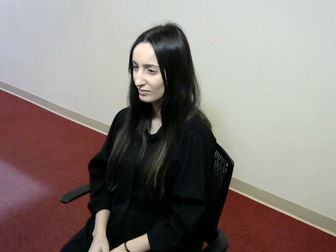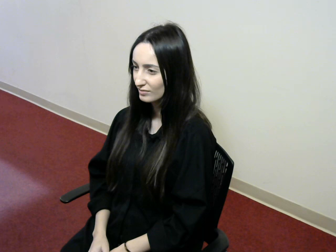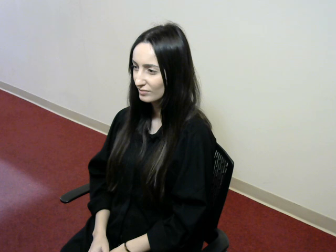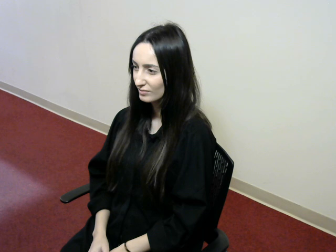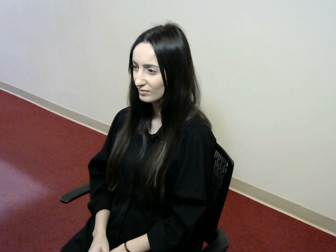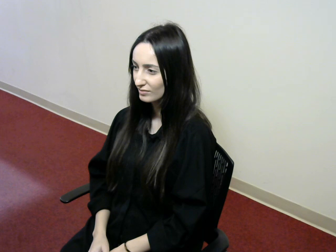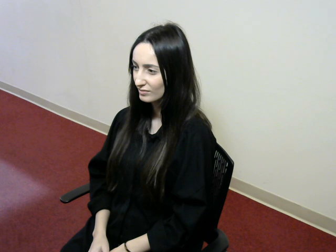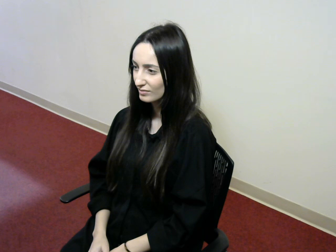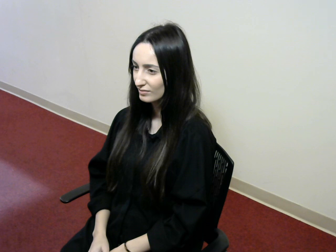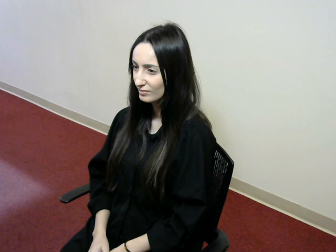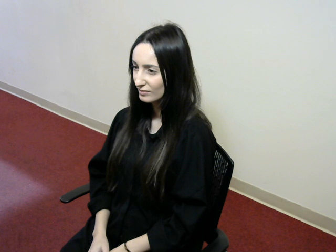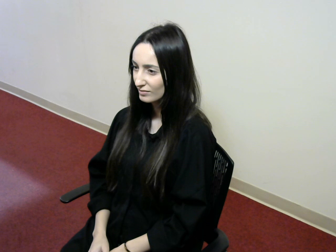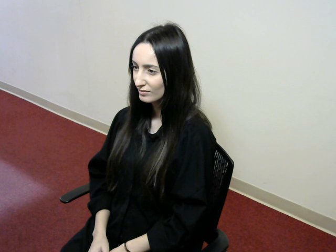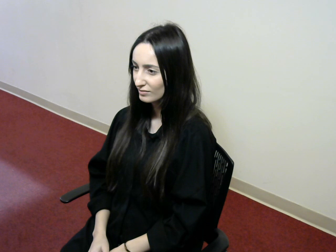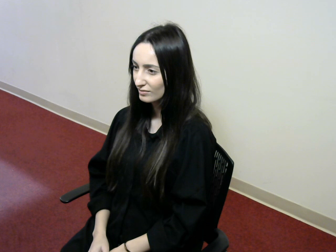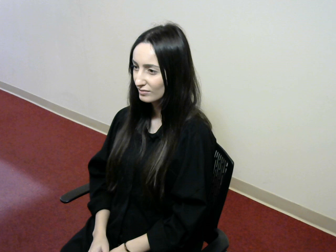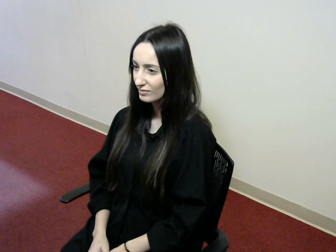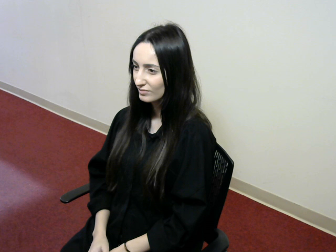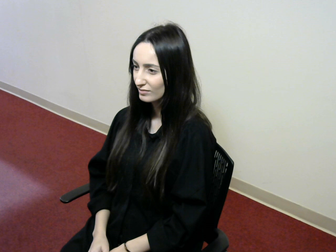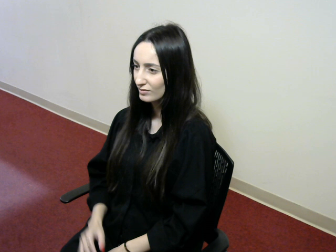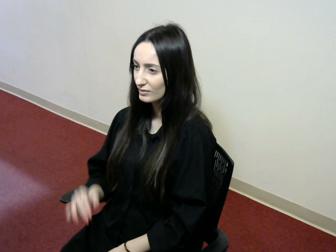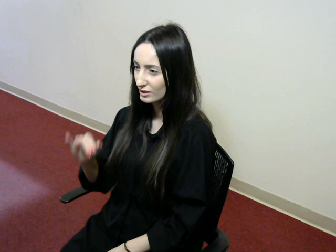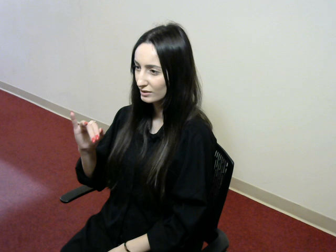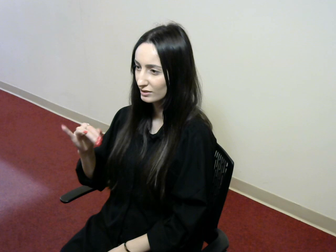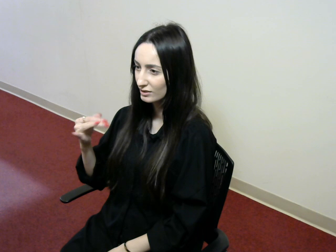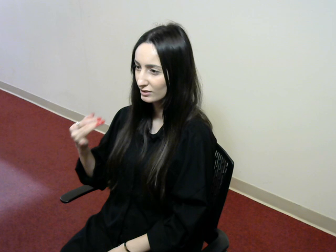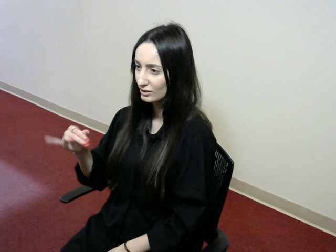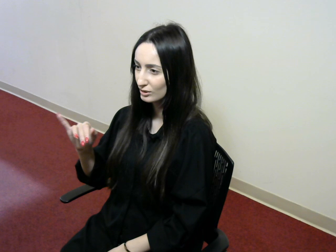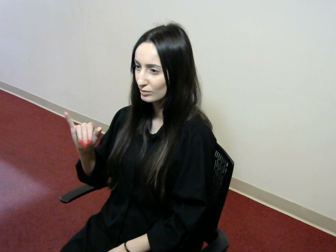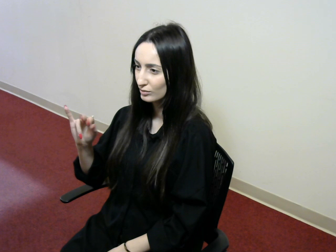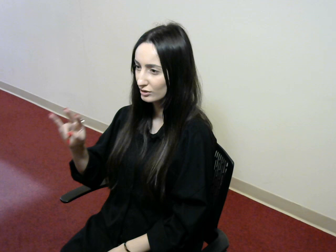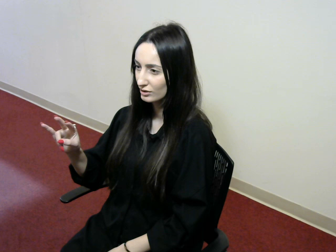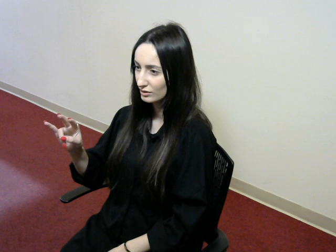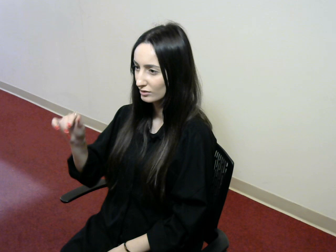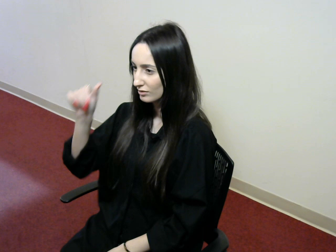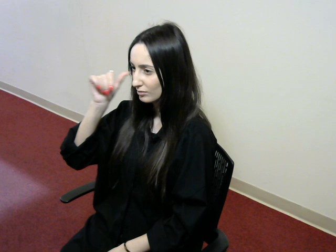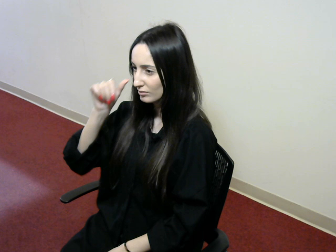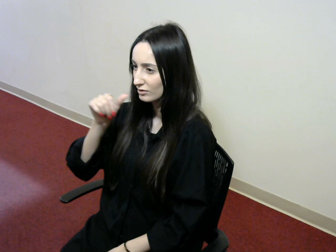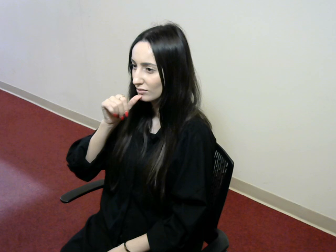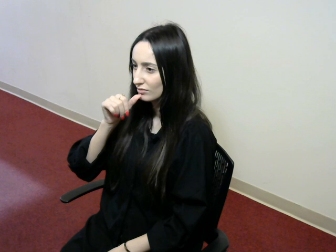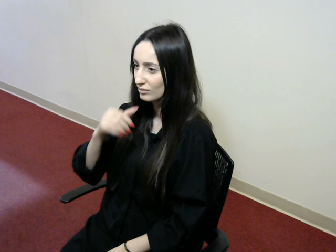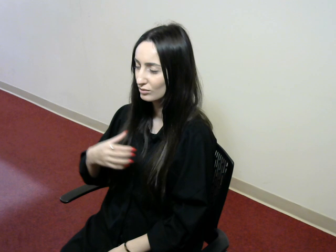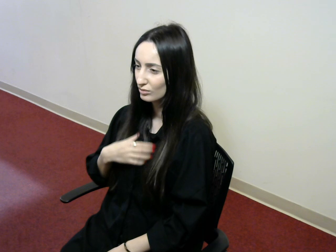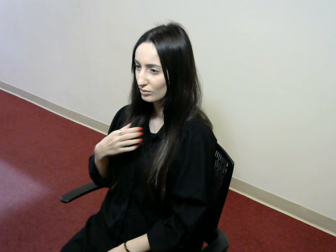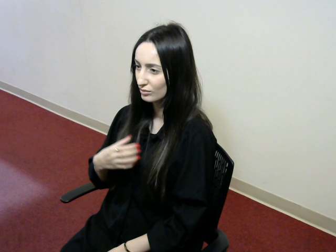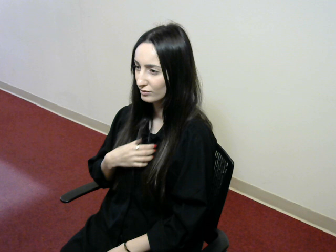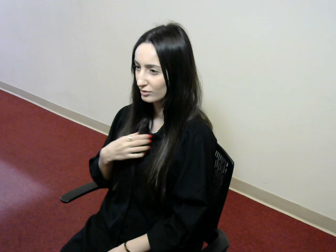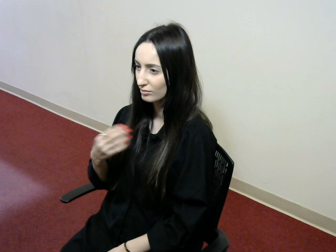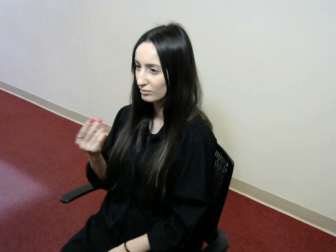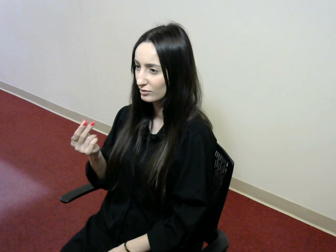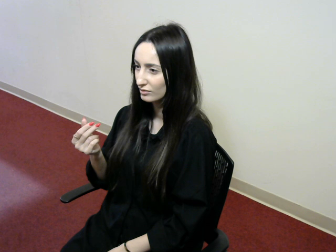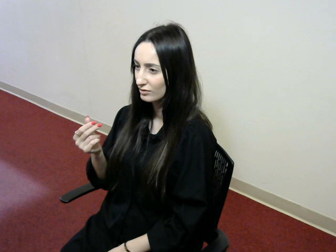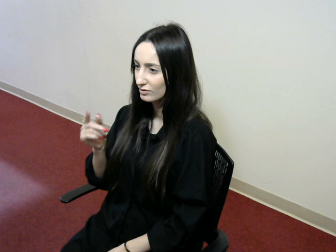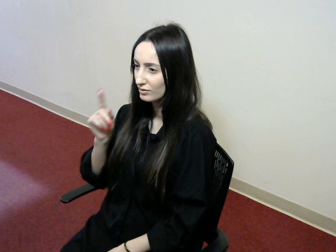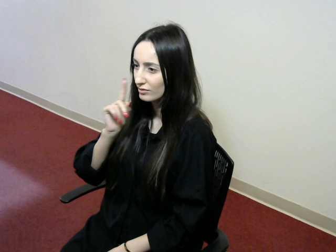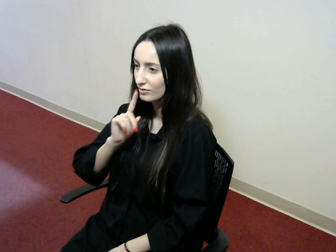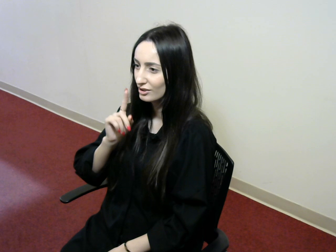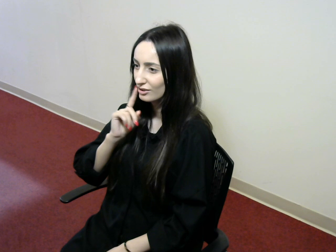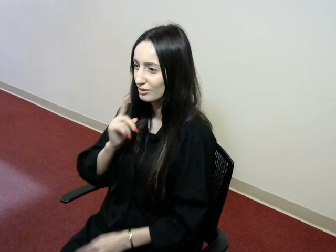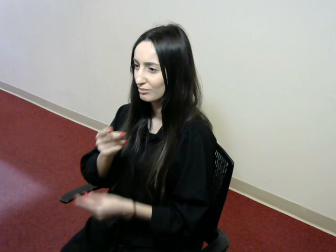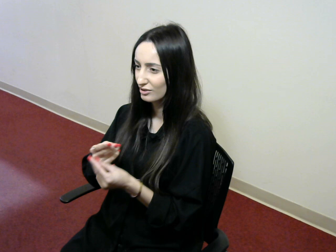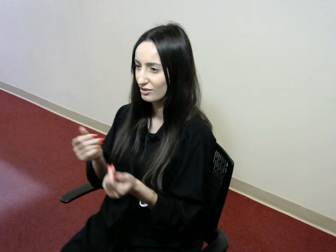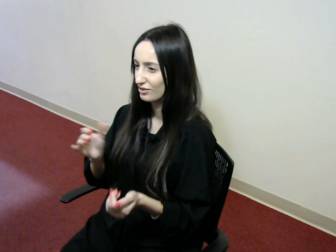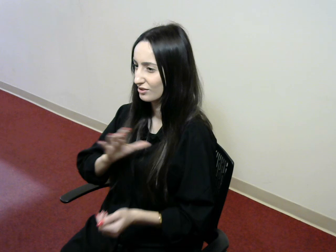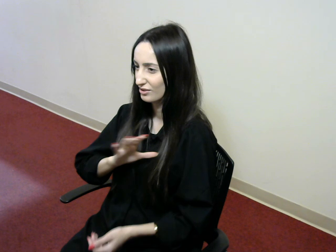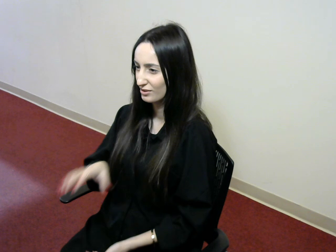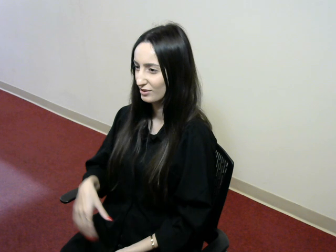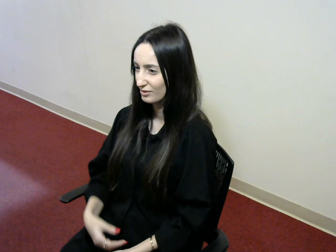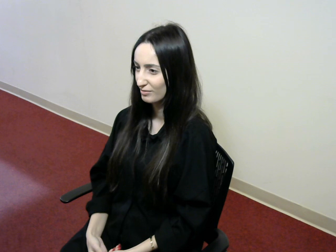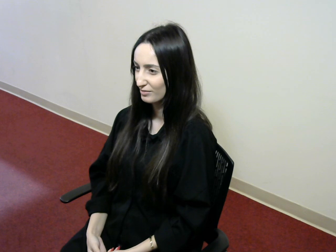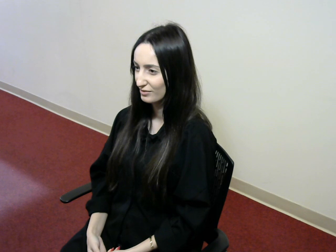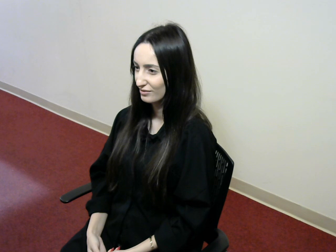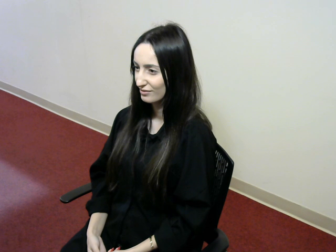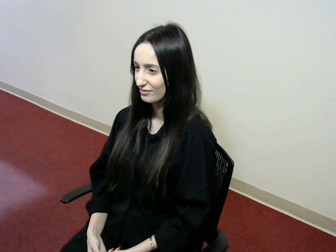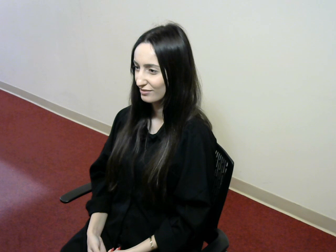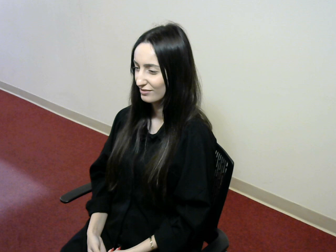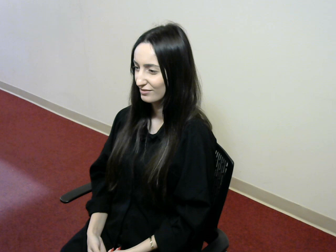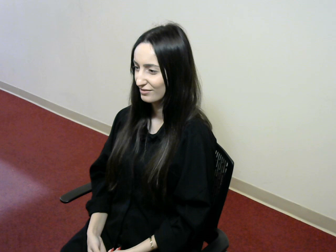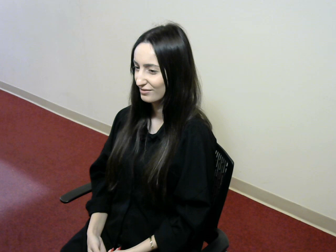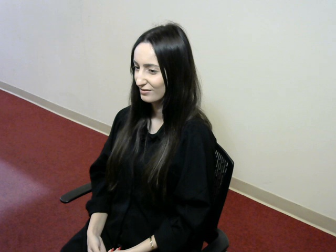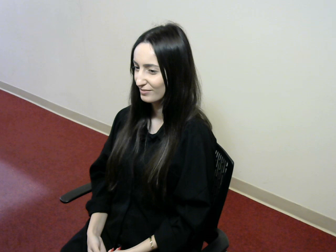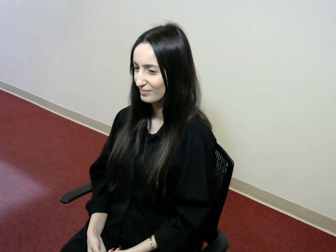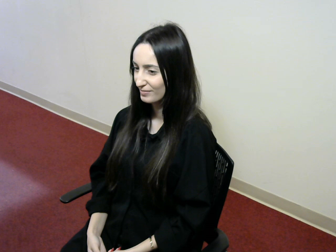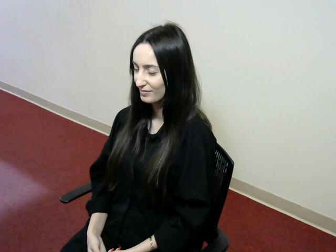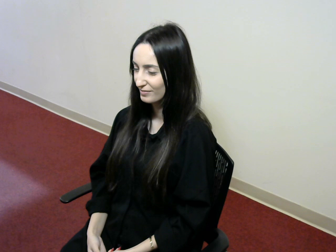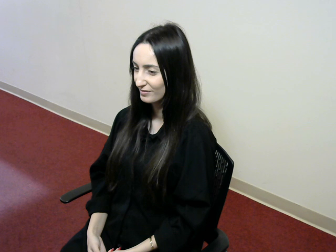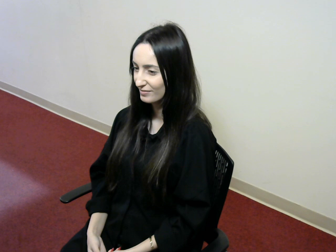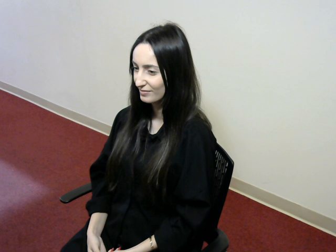İyun ayının sosial müavinətləri hələ ki, ödənilməyib